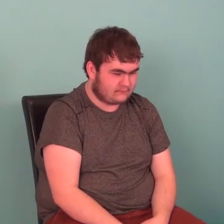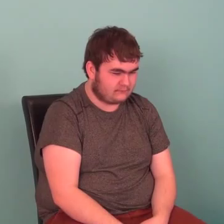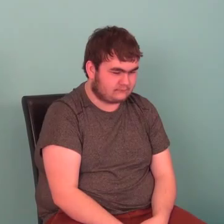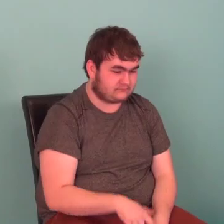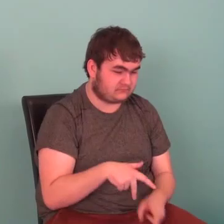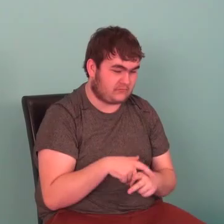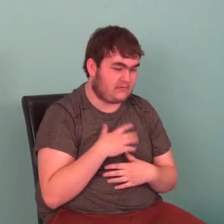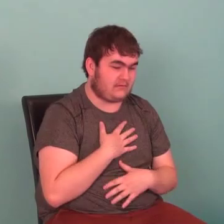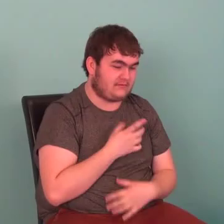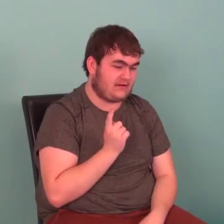Konie nie mogą się kąpać, jest zakaz.